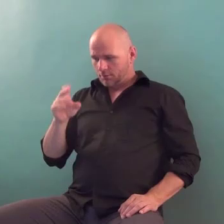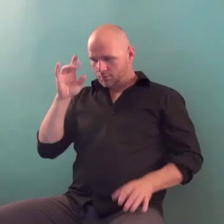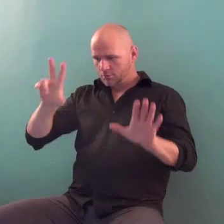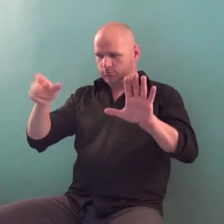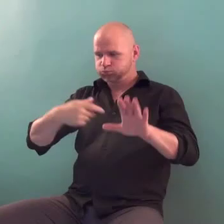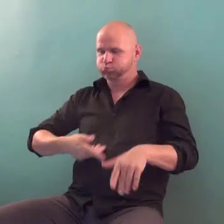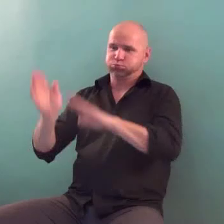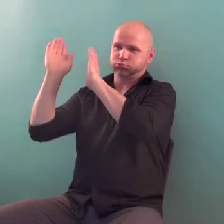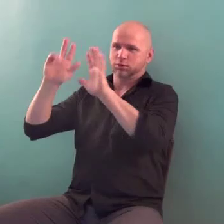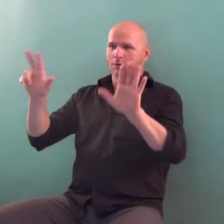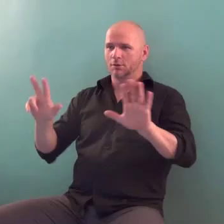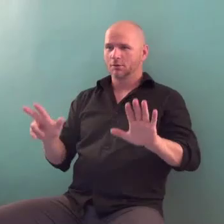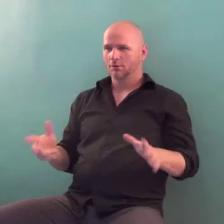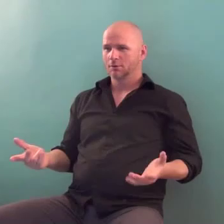Wyjeżdżam rano o ósmej.